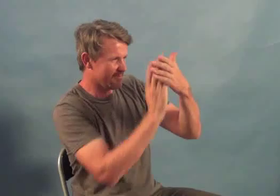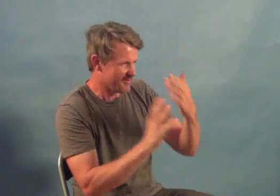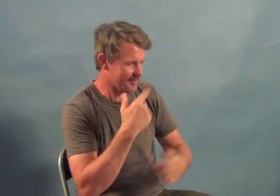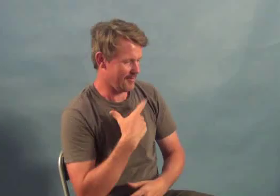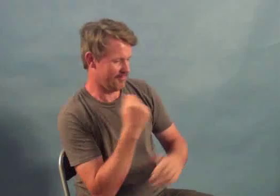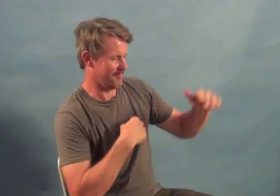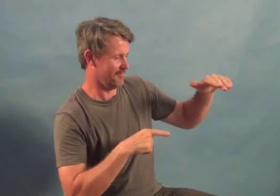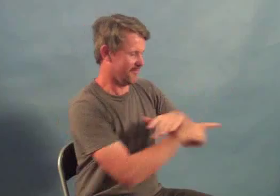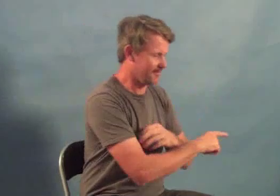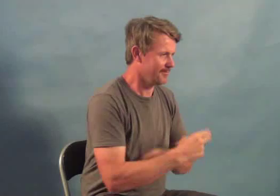Chłopiec odwrócił się i uciekł.